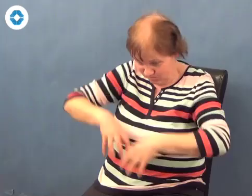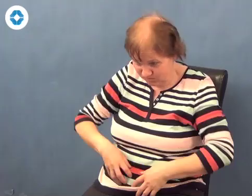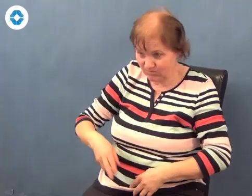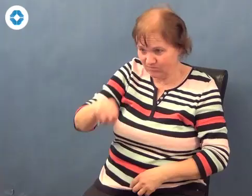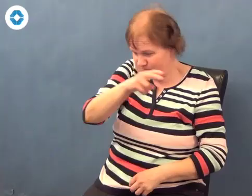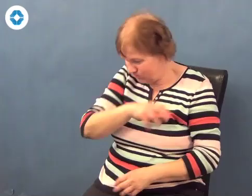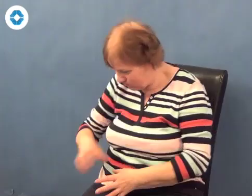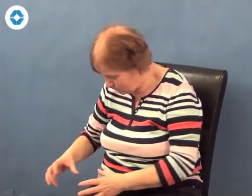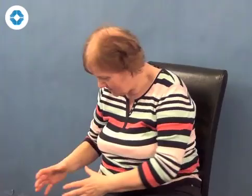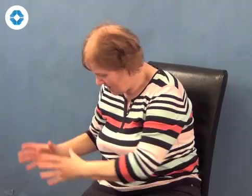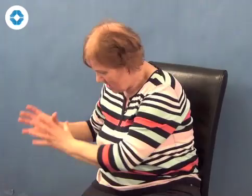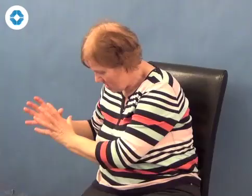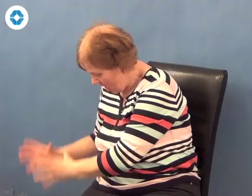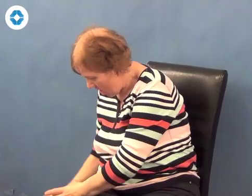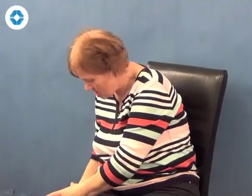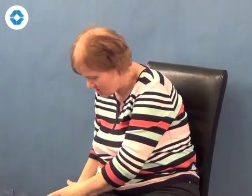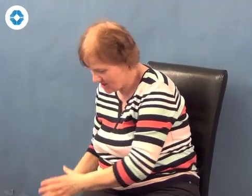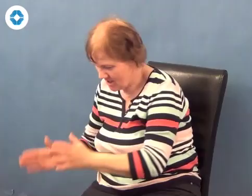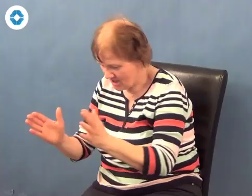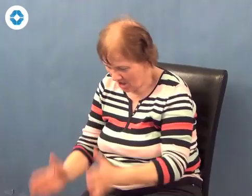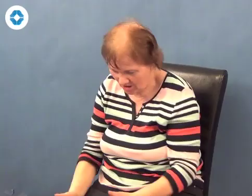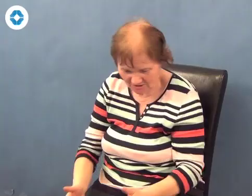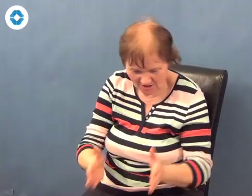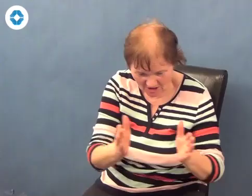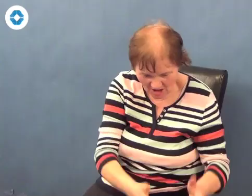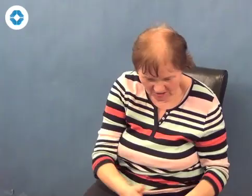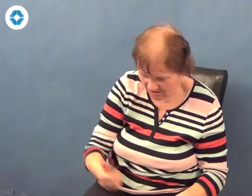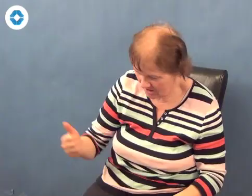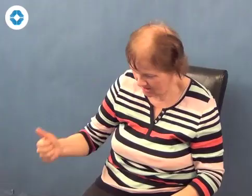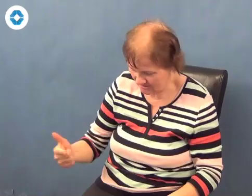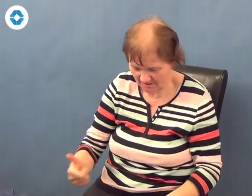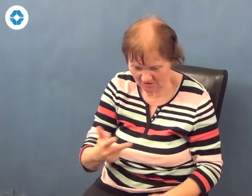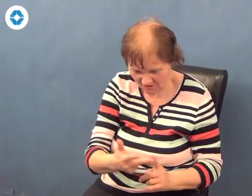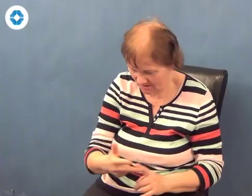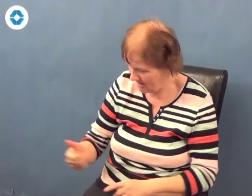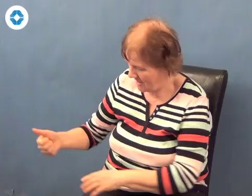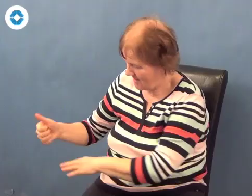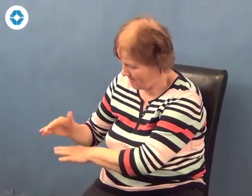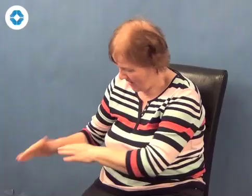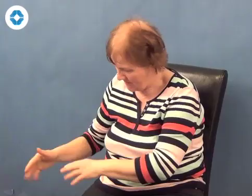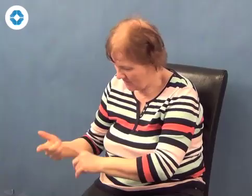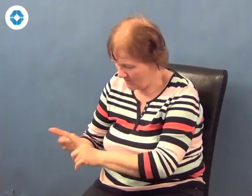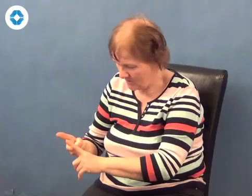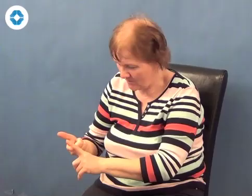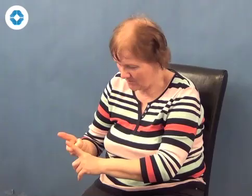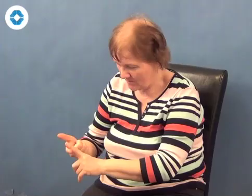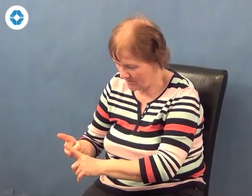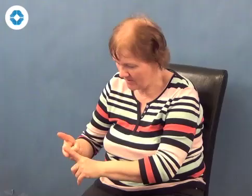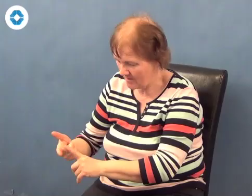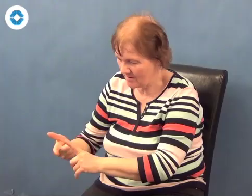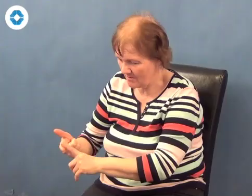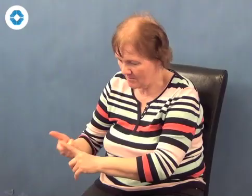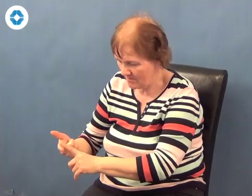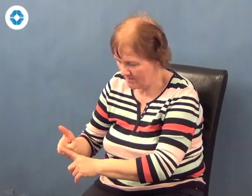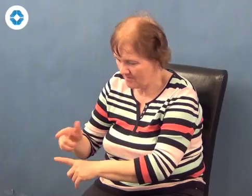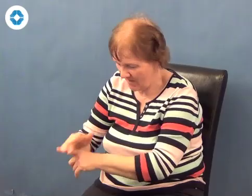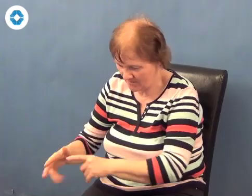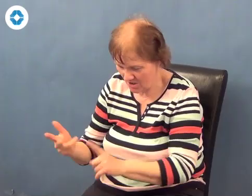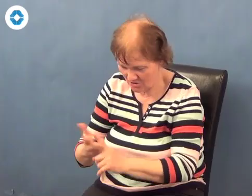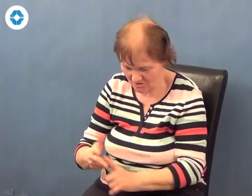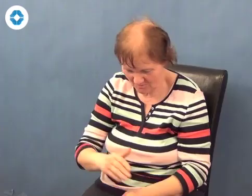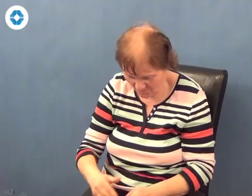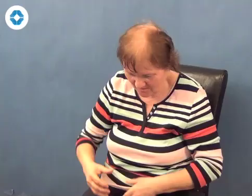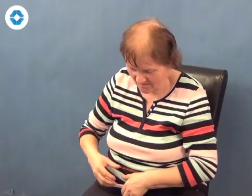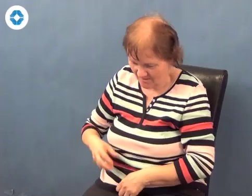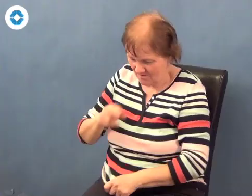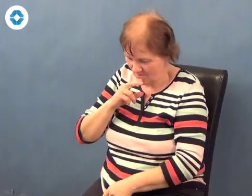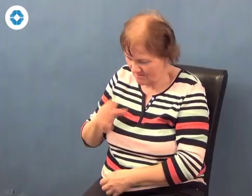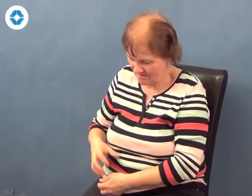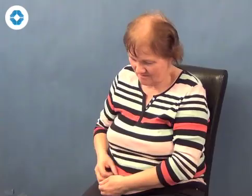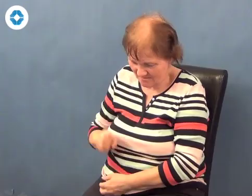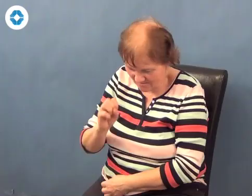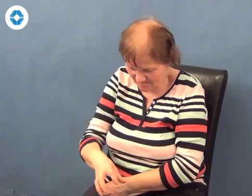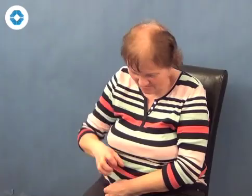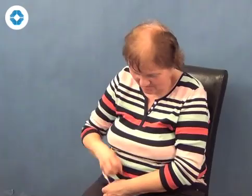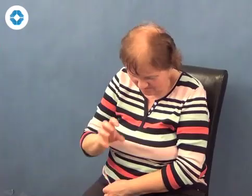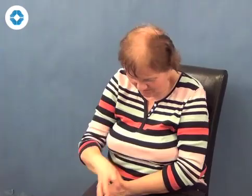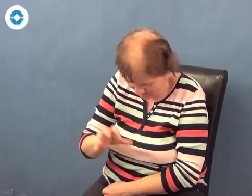Schodzi. Na dole są trzy kosze. Pierwszy pełny, drugi pełny, trzeci pełny kosz gruszek. Wrzuca gruszki z fartucha do kosza.